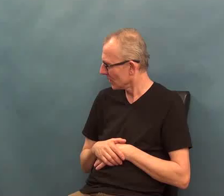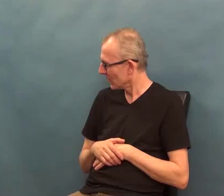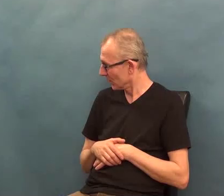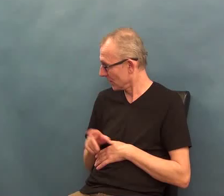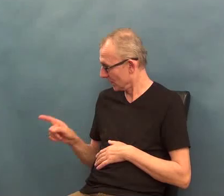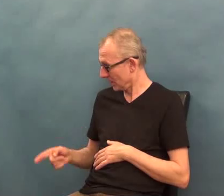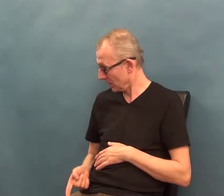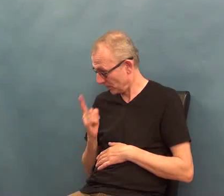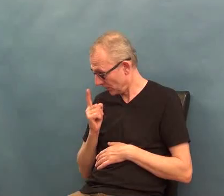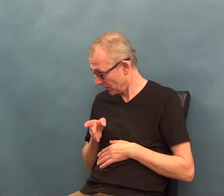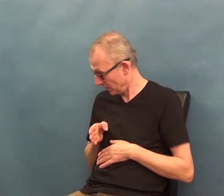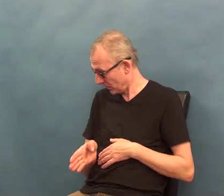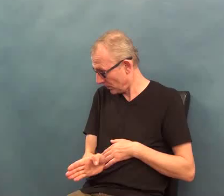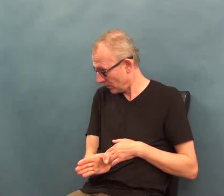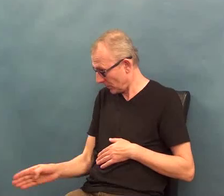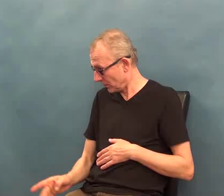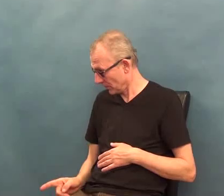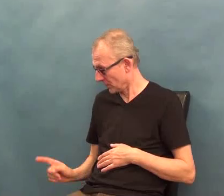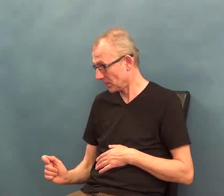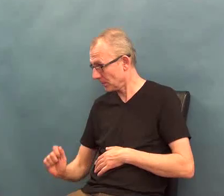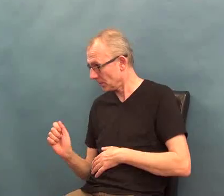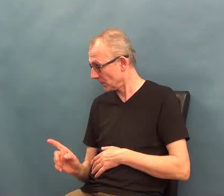Chaplin pokazuje mu różne kierunki i pokazuje, że ma czymś rzucić.